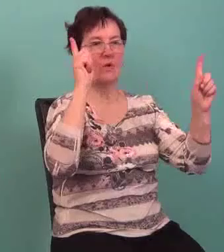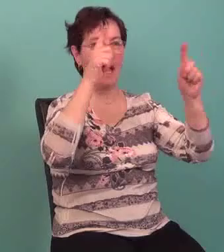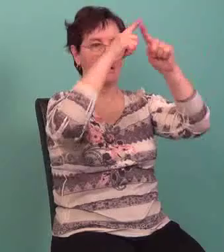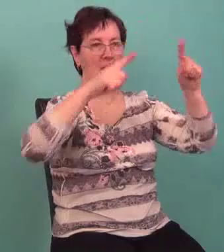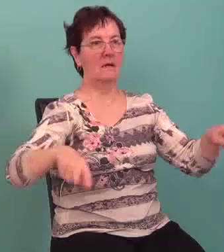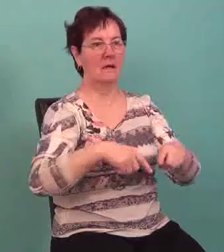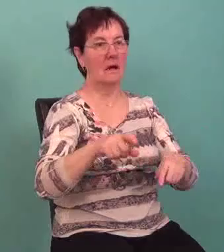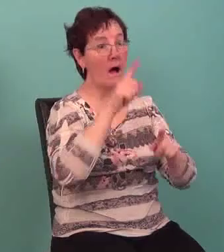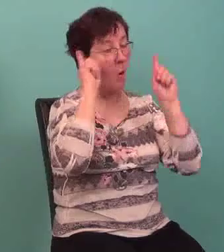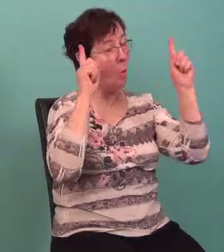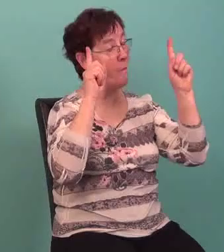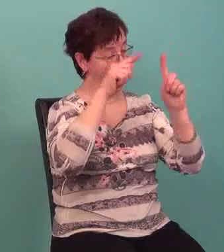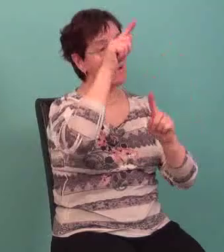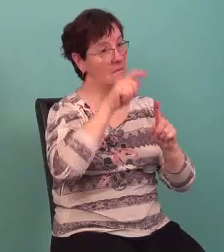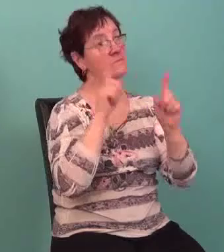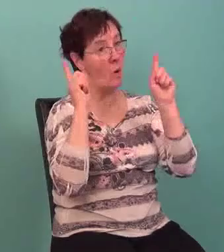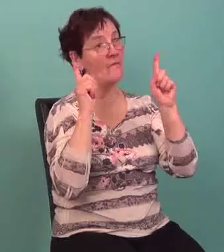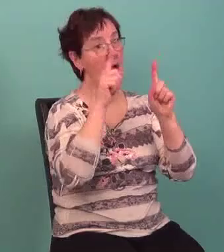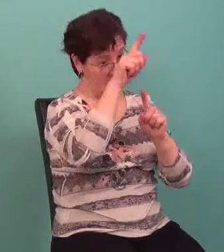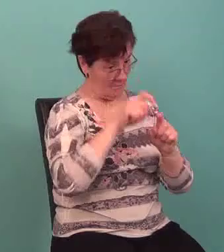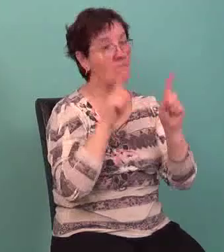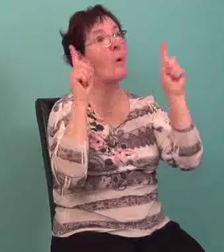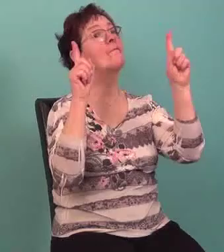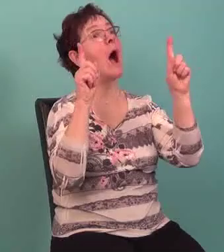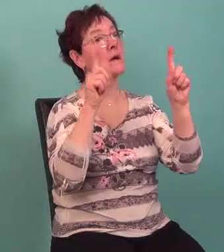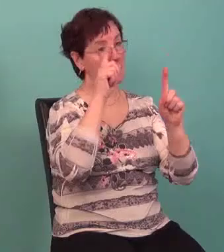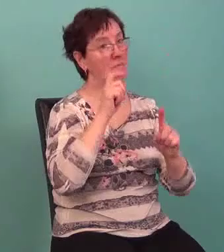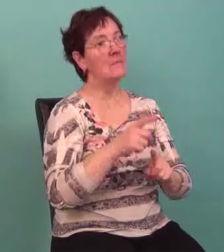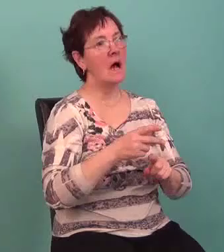Prawdopodobnie chodzi o nadjeżdżający pociąg i trzeba na to uważać, mówi o tym trójkątny znak z wykrzyknikiem.